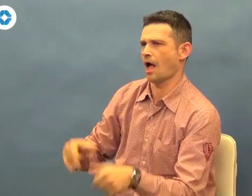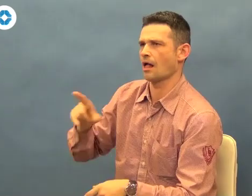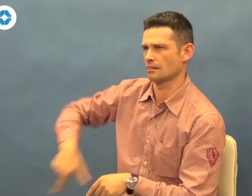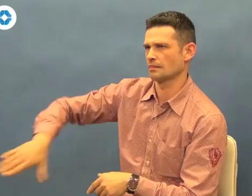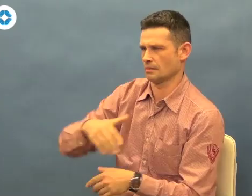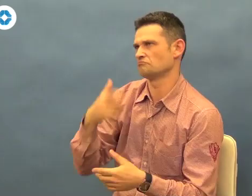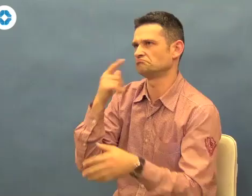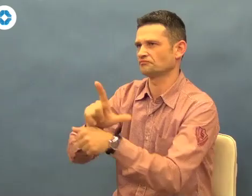Około dwanaście, trzynaście.